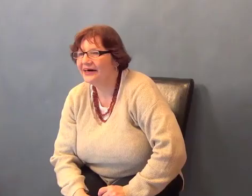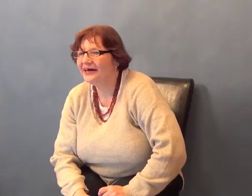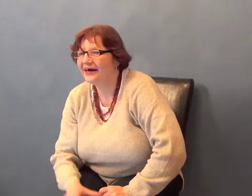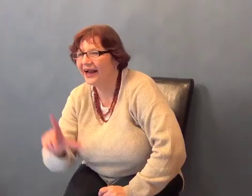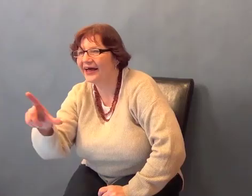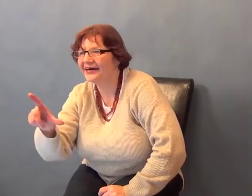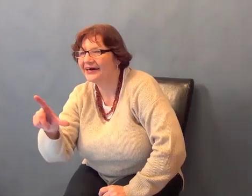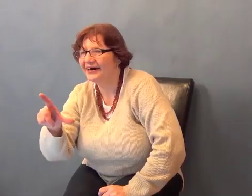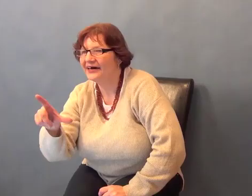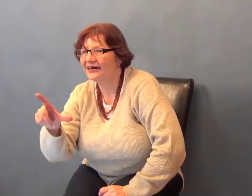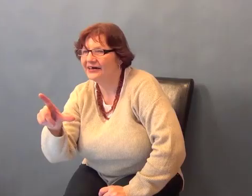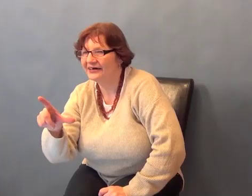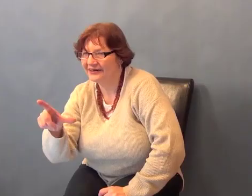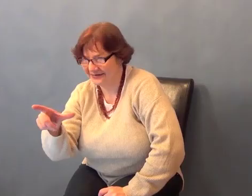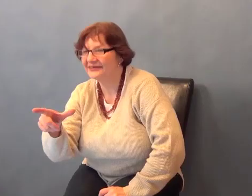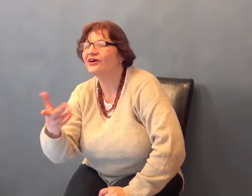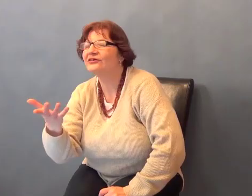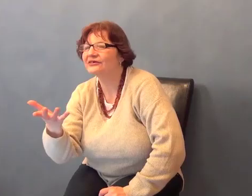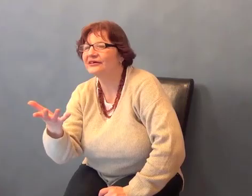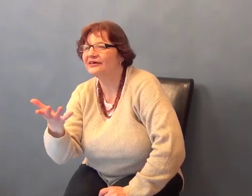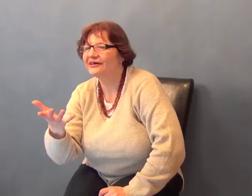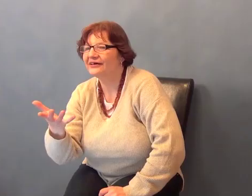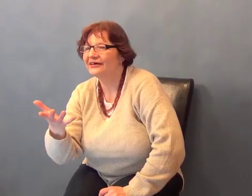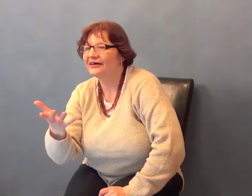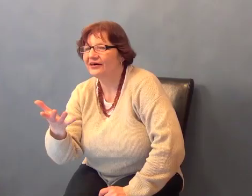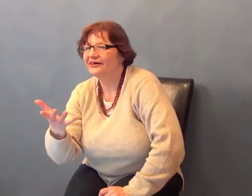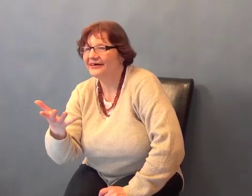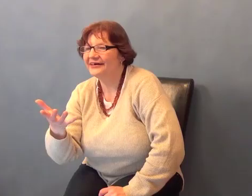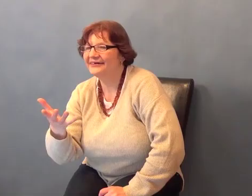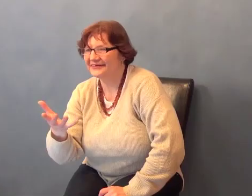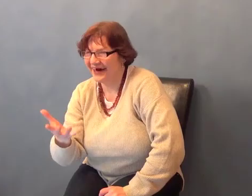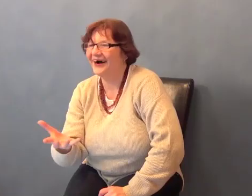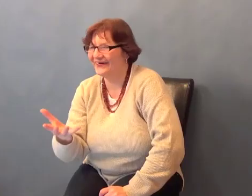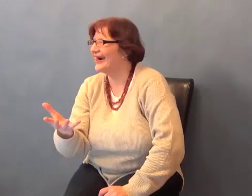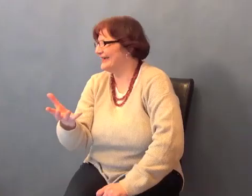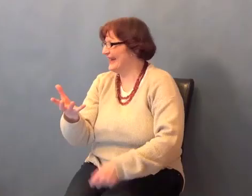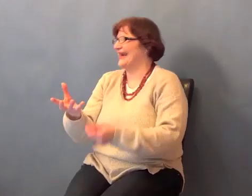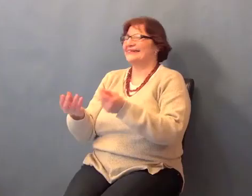L, to co ?